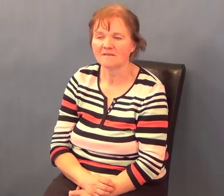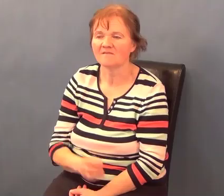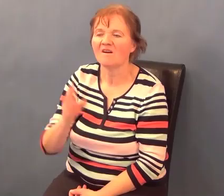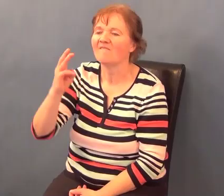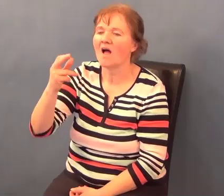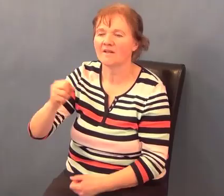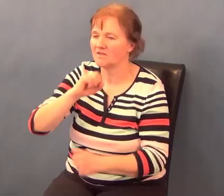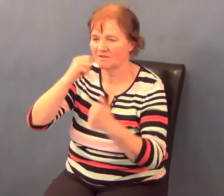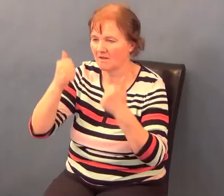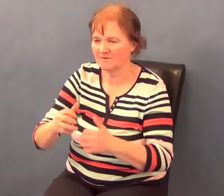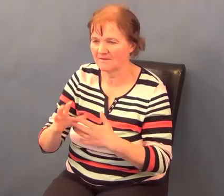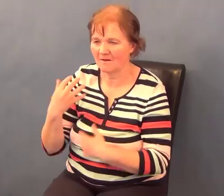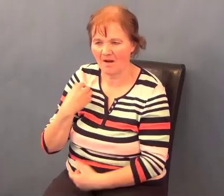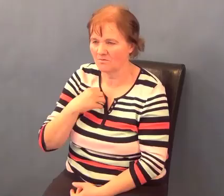Wanna nigdy nie stoi w parku.